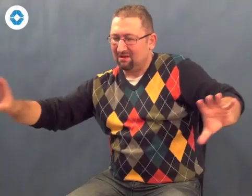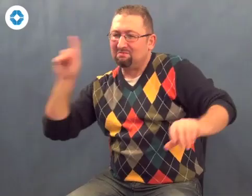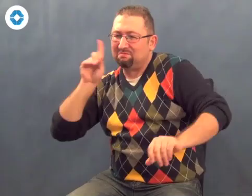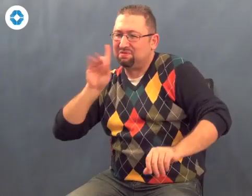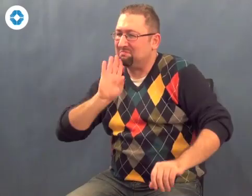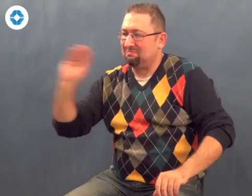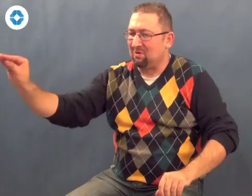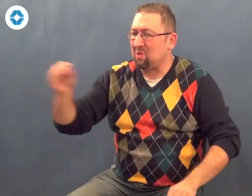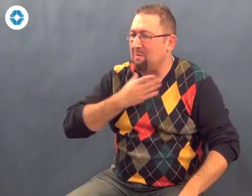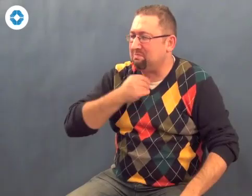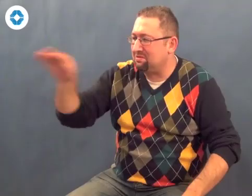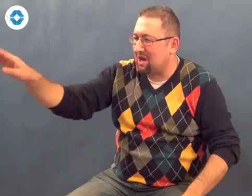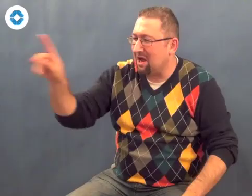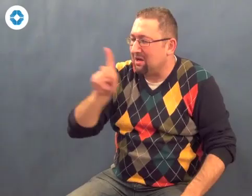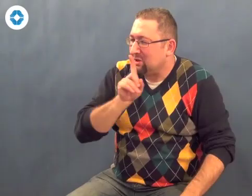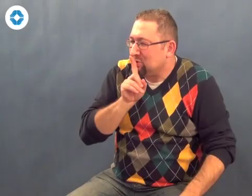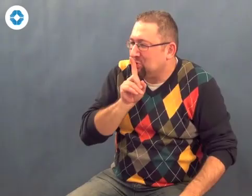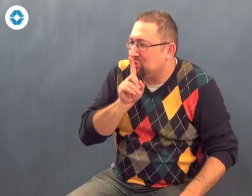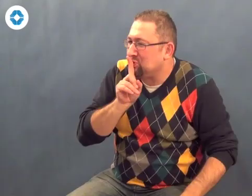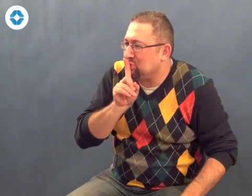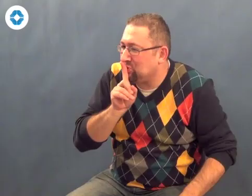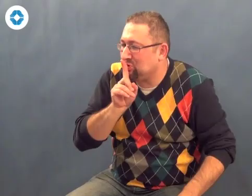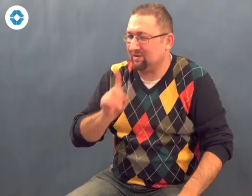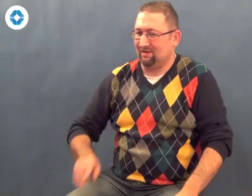Chłopiec chyba mówi do psa, żeby był cicho.